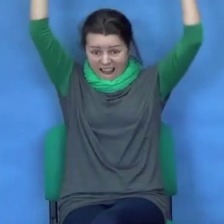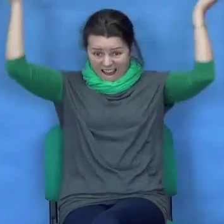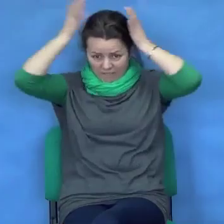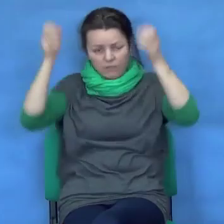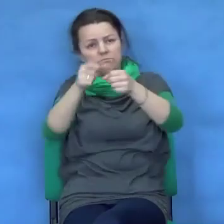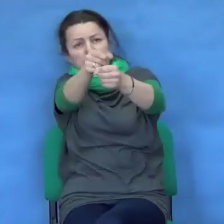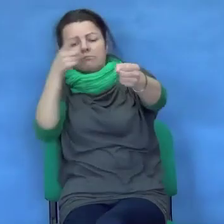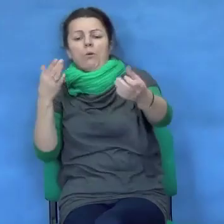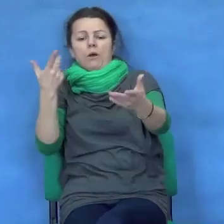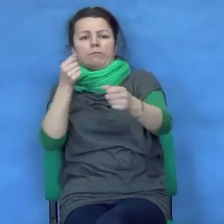Do niego trafić jest łatwo.